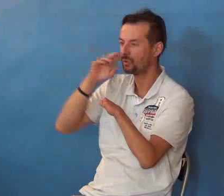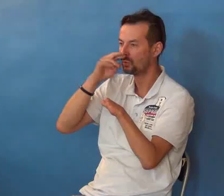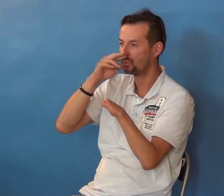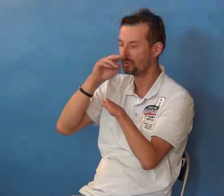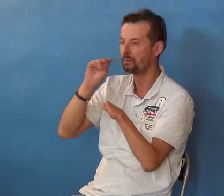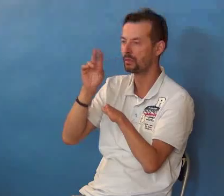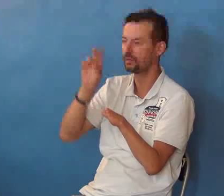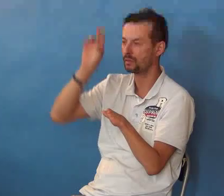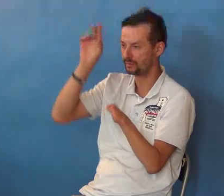Pan wchodzi na drabinę, na górę.